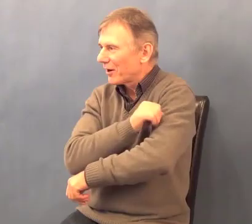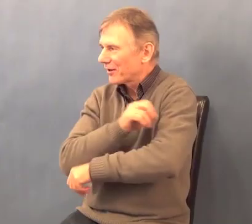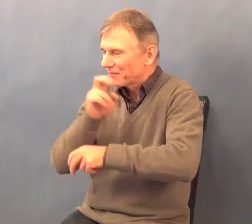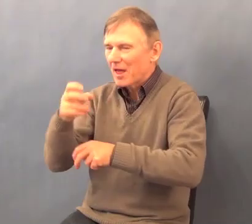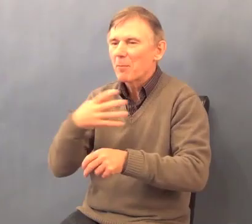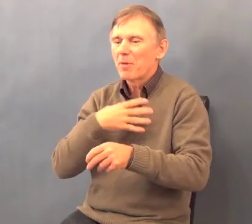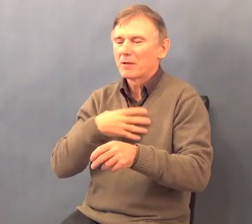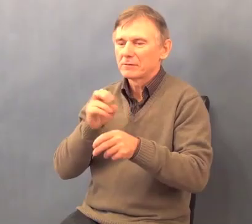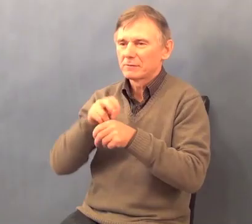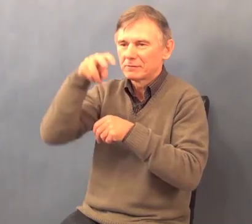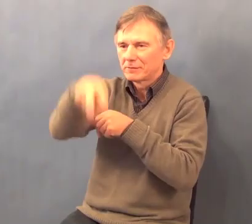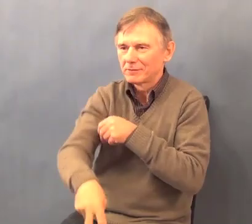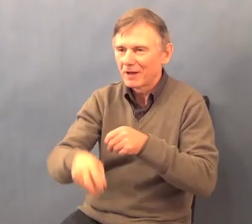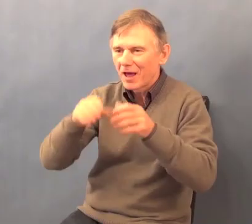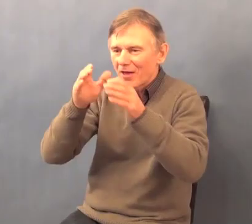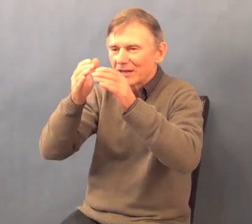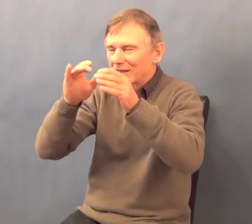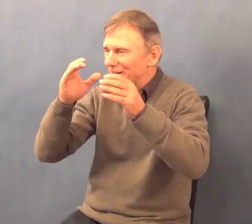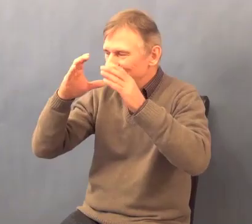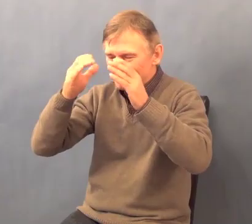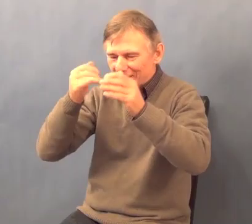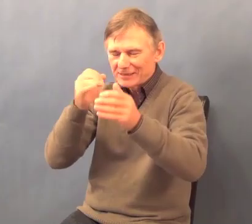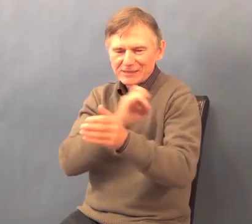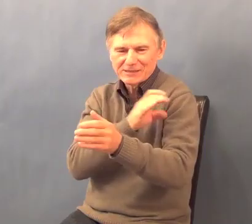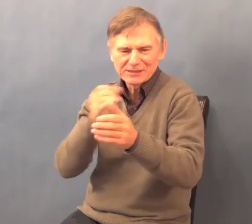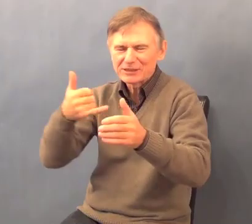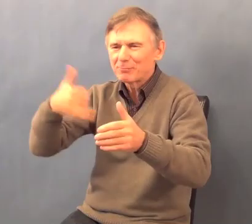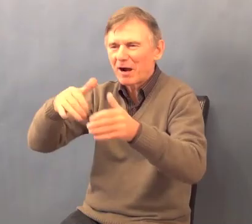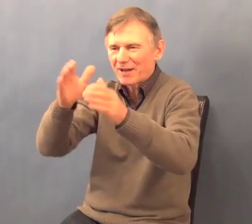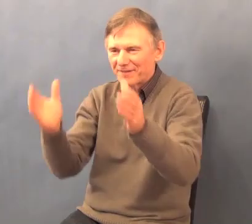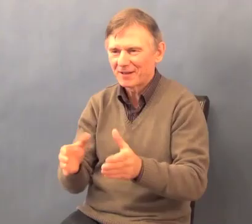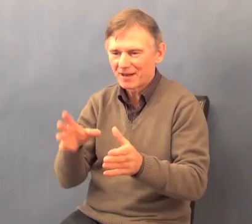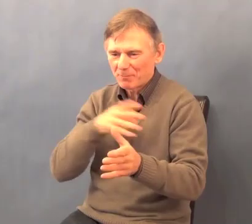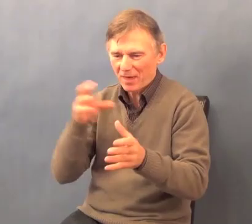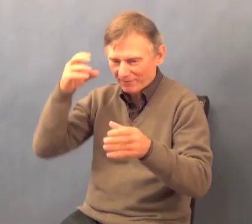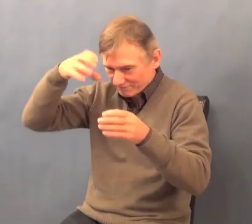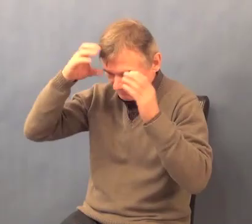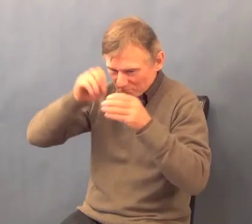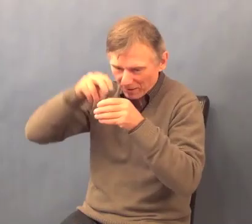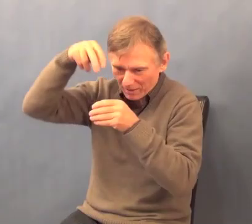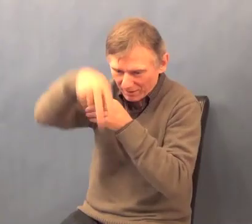Pies wyszedł przez okno, miał na głowie szklany słój.